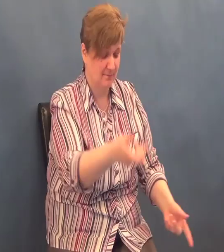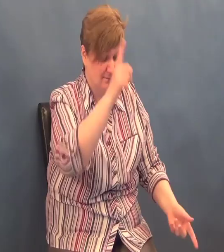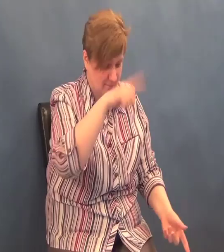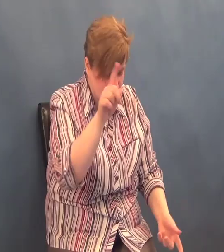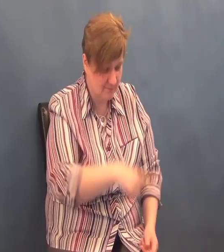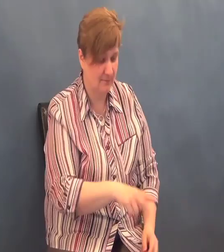Odpada.